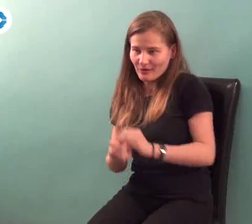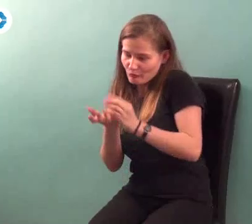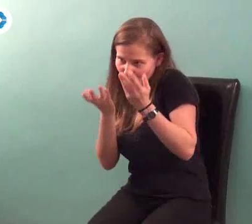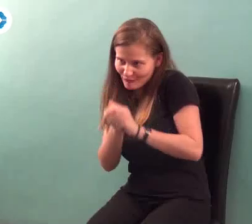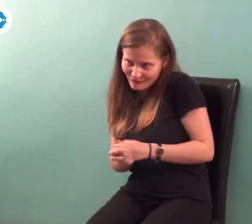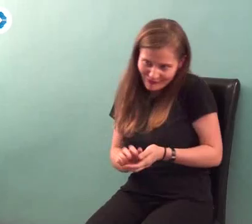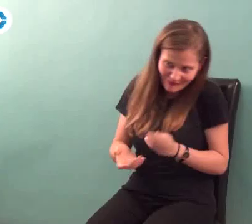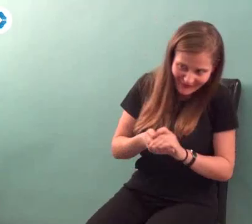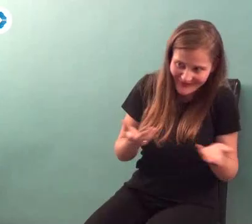Udaje, że nic nie robi.